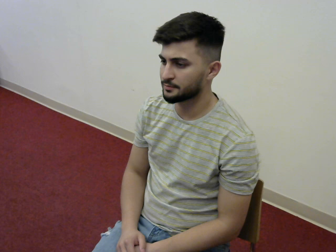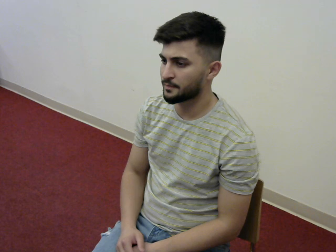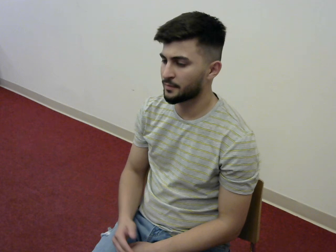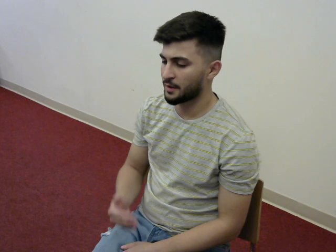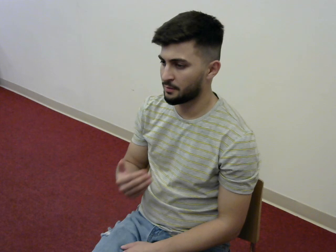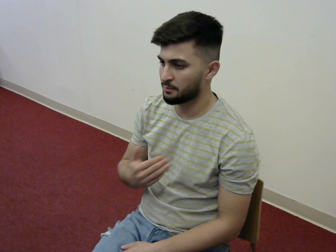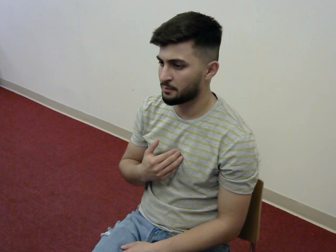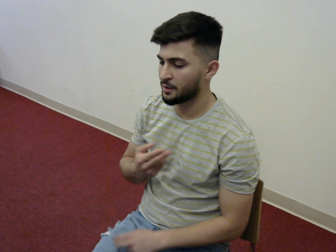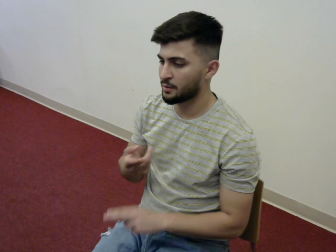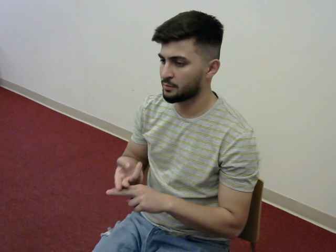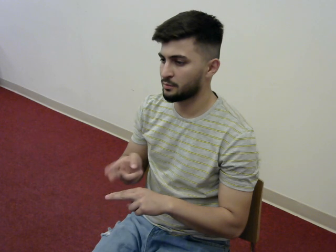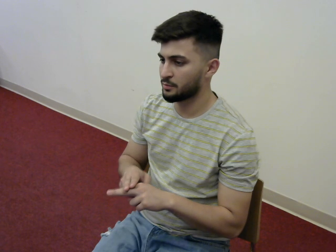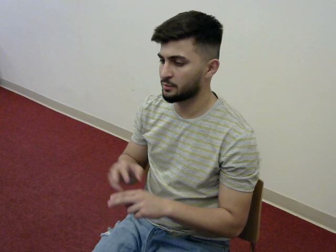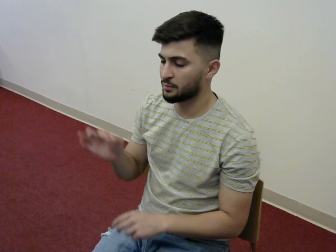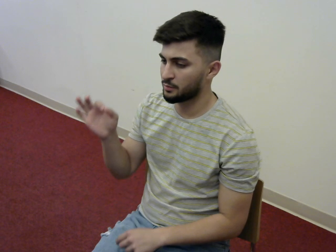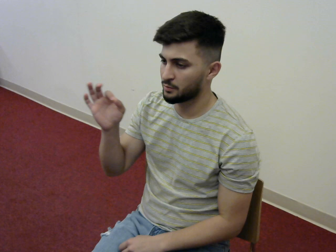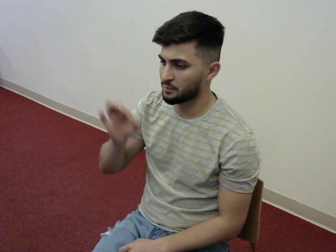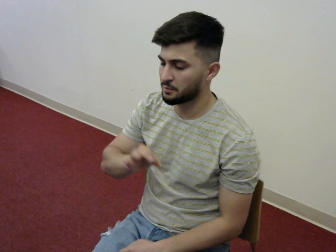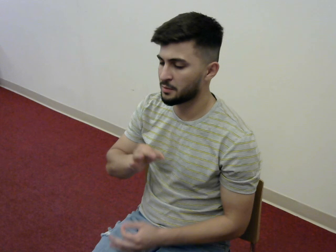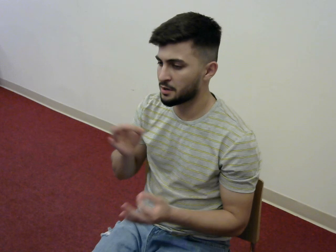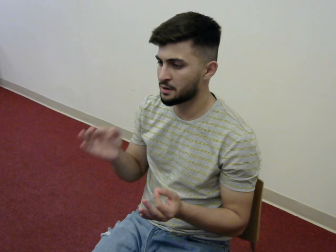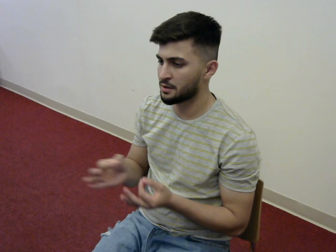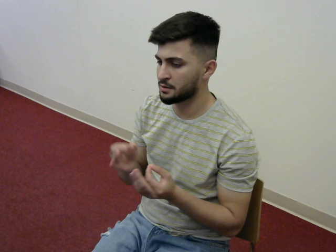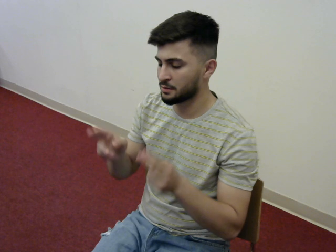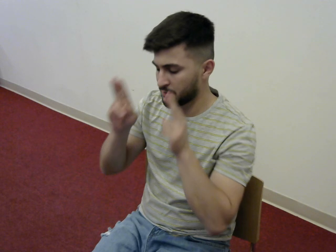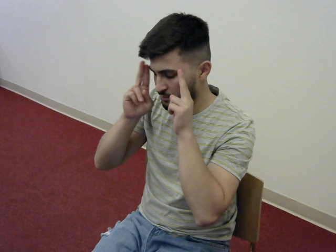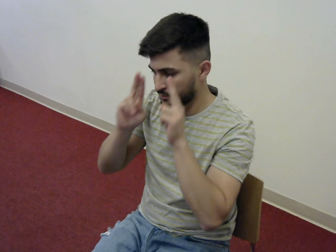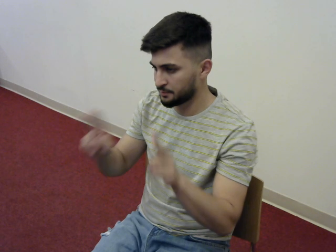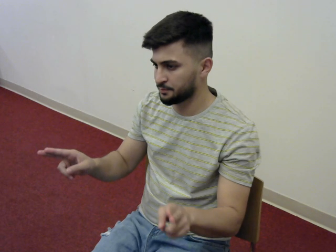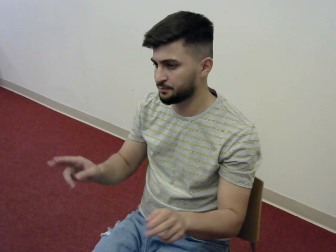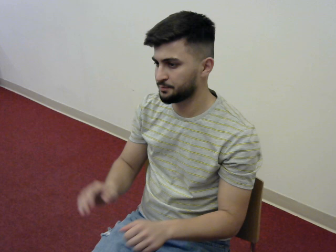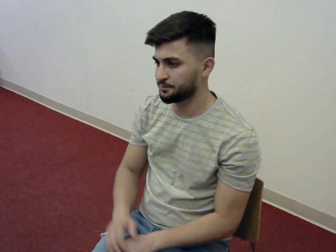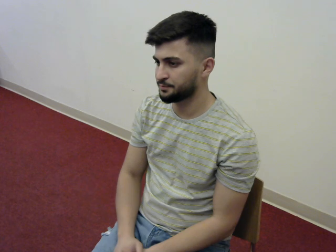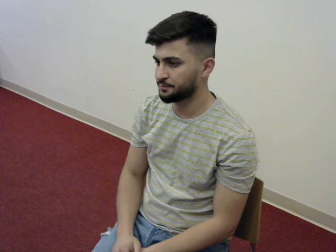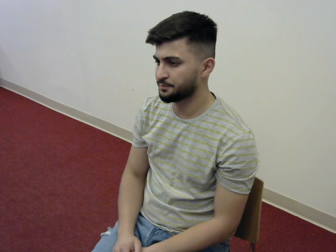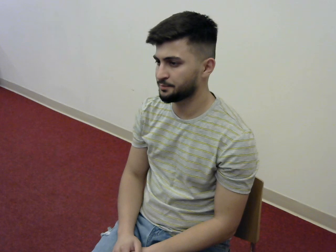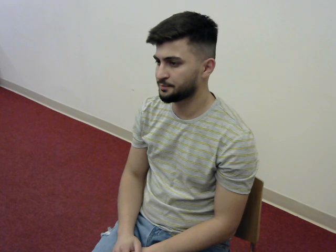Mən bu barədə heç nə bilmirəm